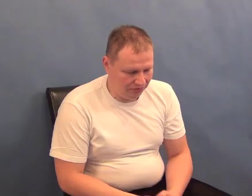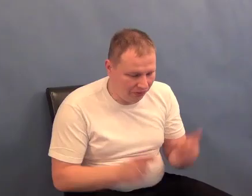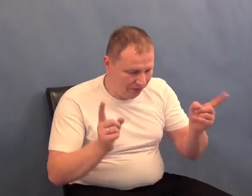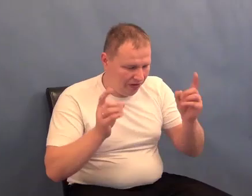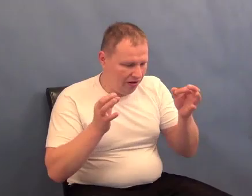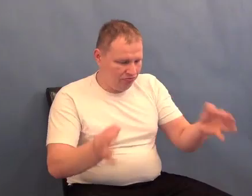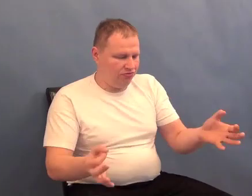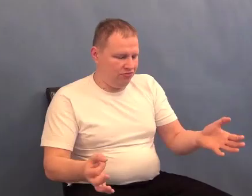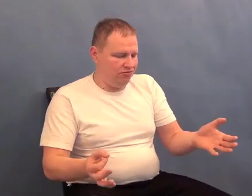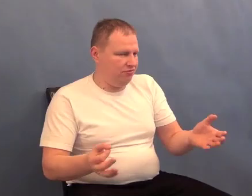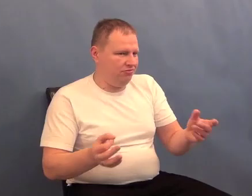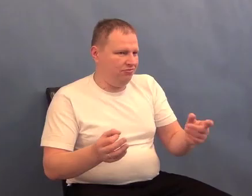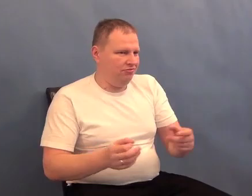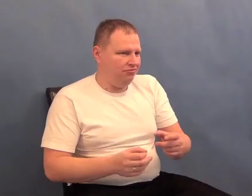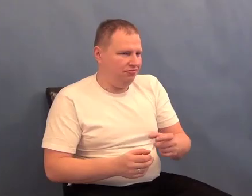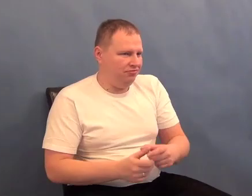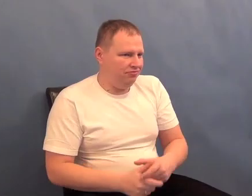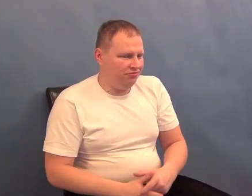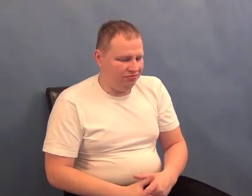Uwaga na samochód.